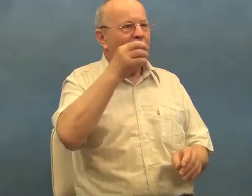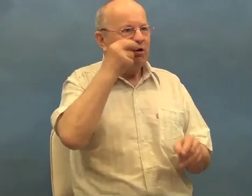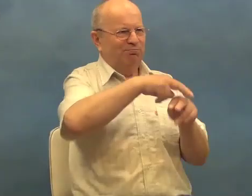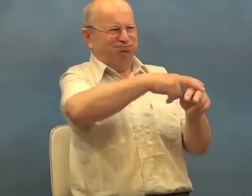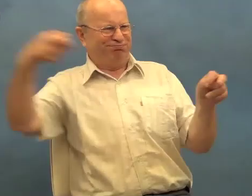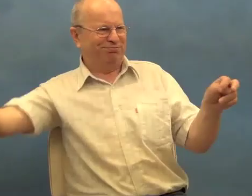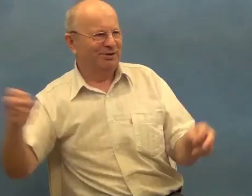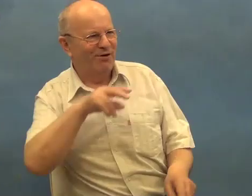Kot się przewraca.